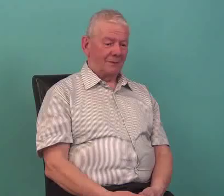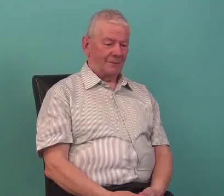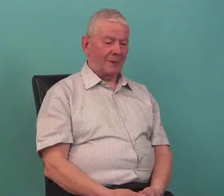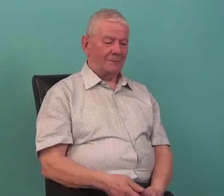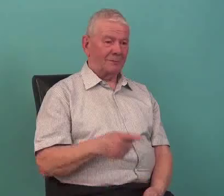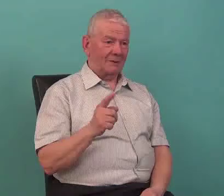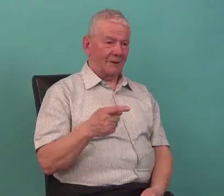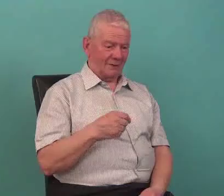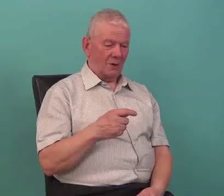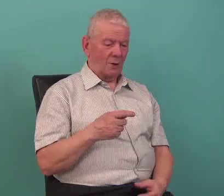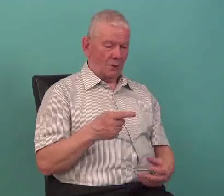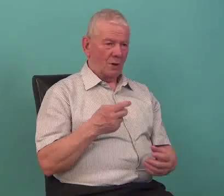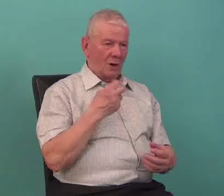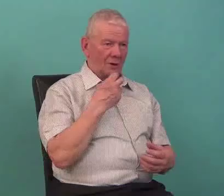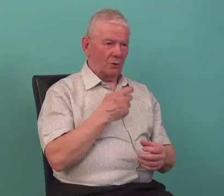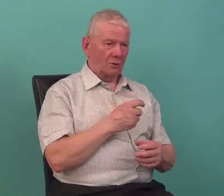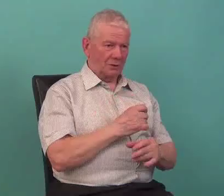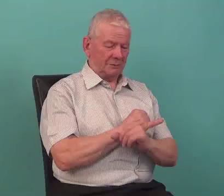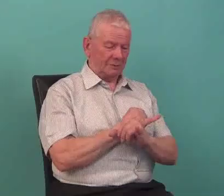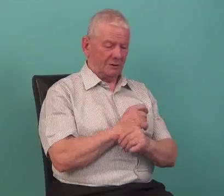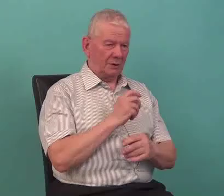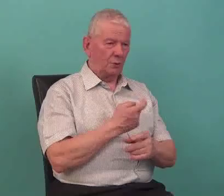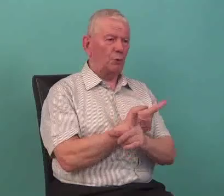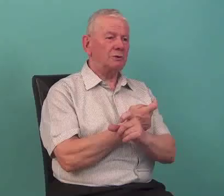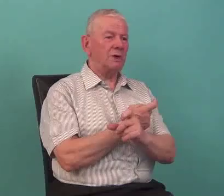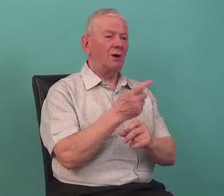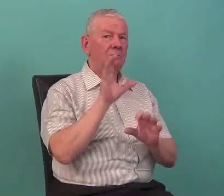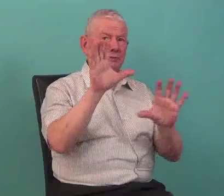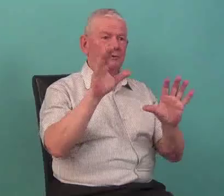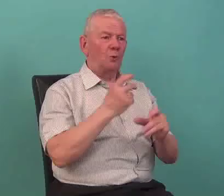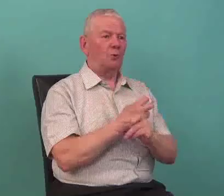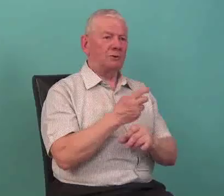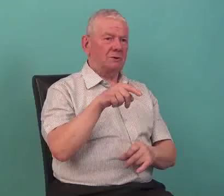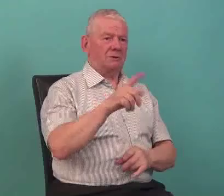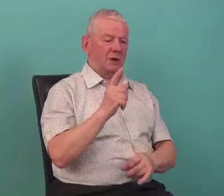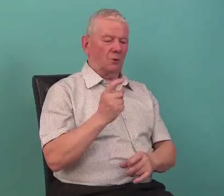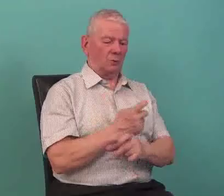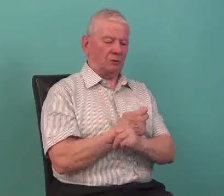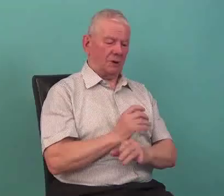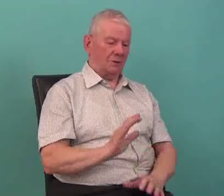Pod wiatrakiem jest trucizna, nie wolno tam wchodzić.